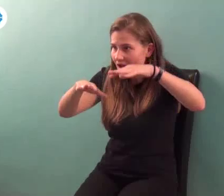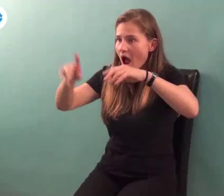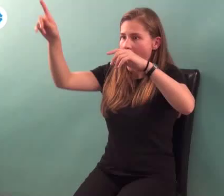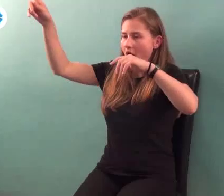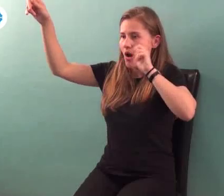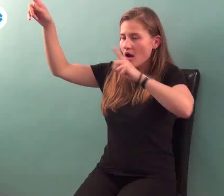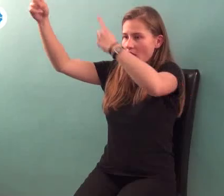A na górze został ten jeden chłopiec.